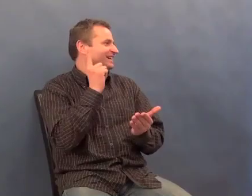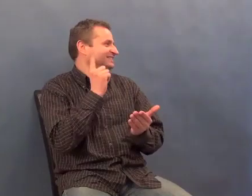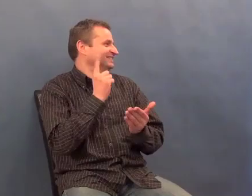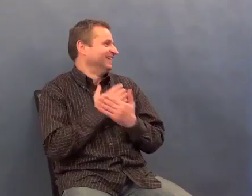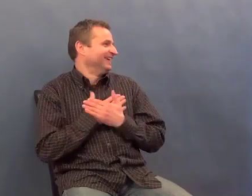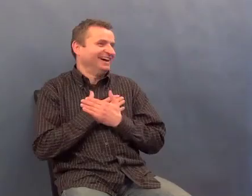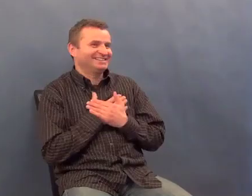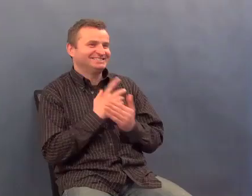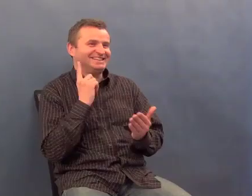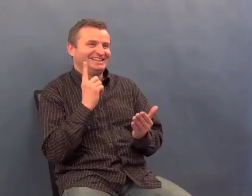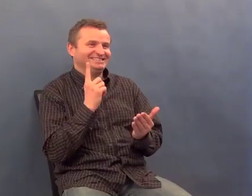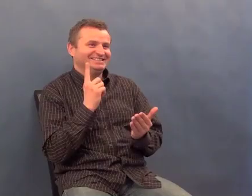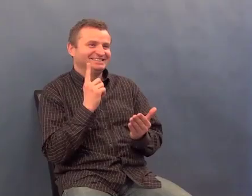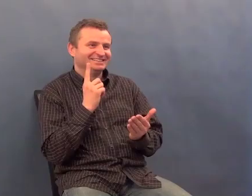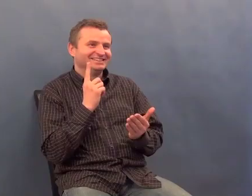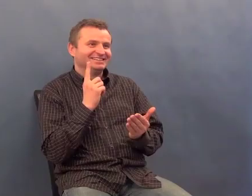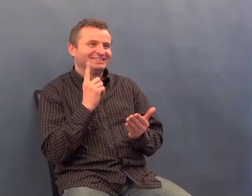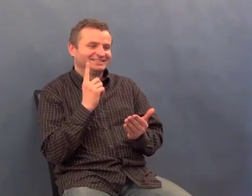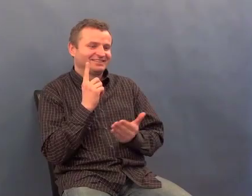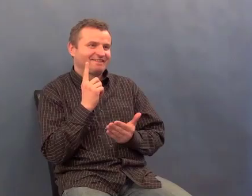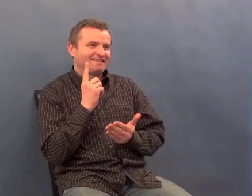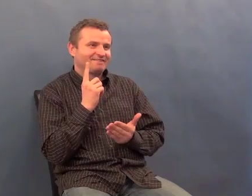Zakaz kochania się.